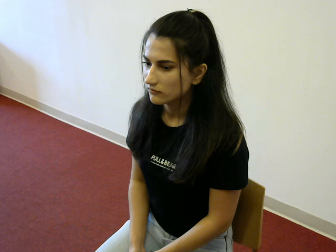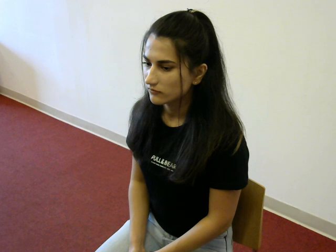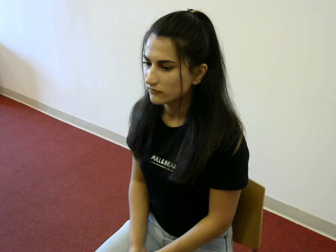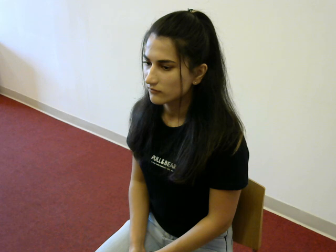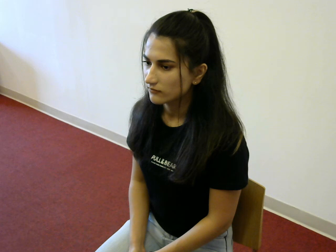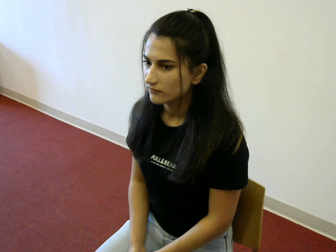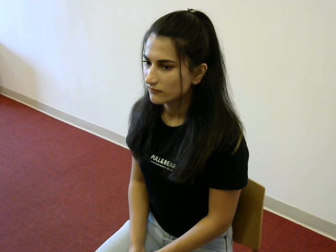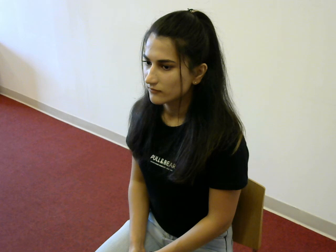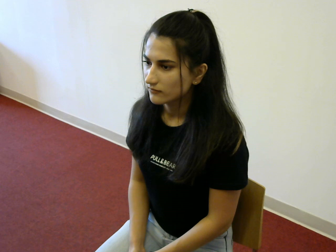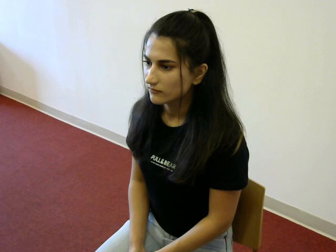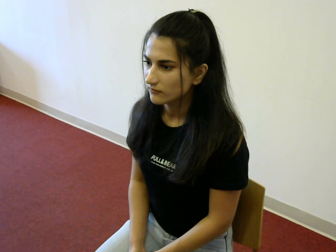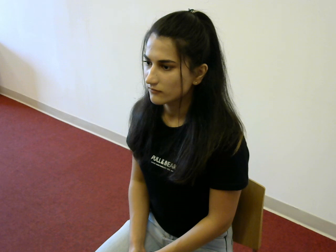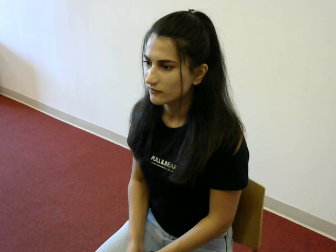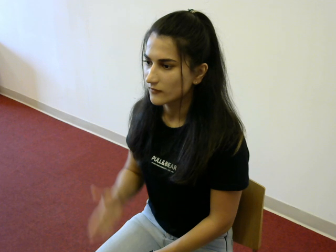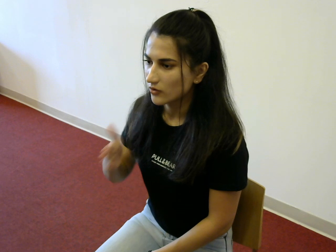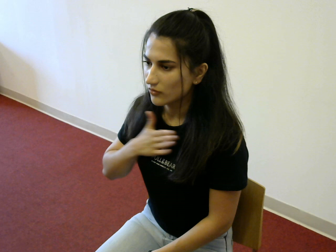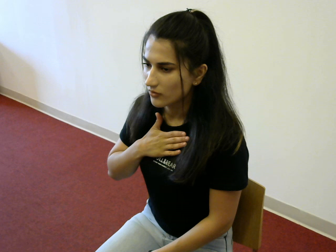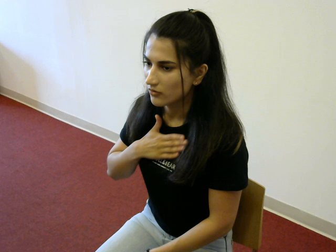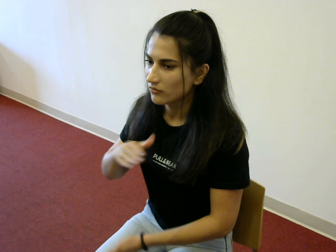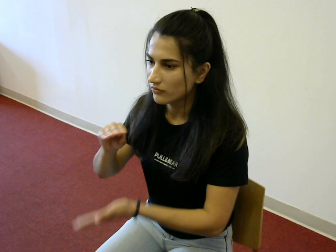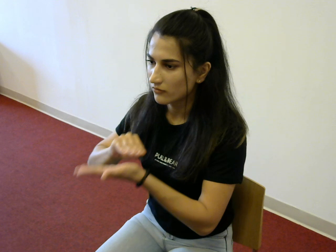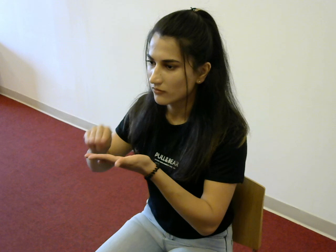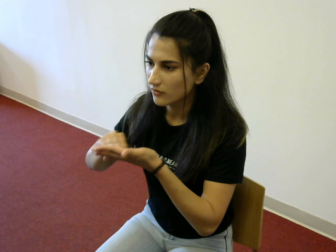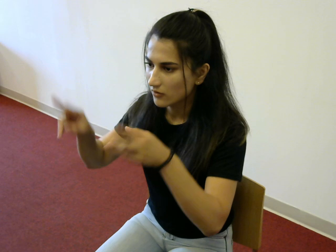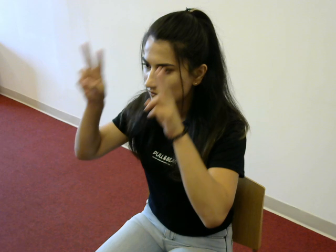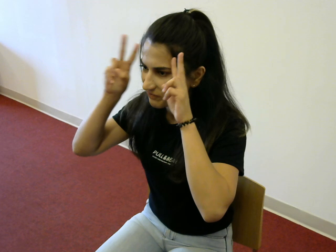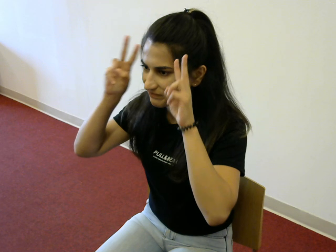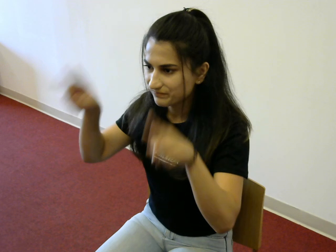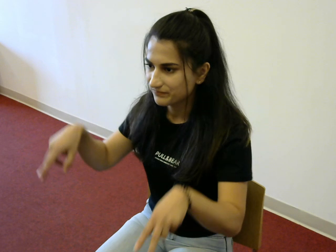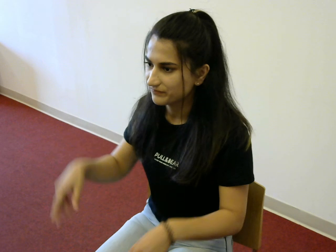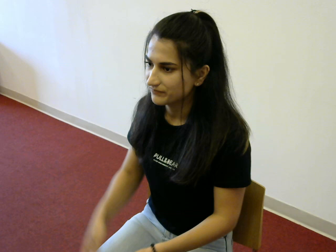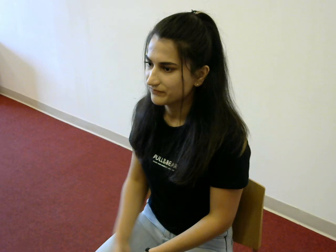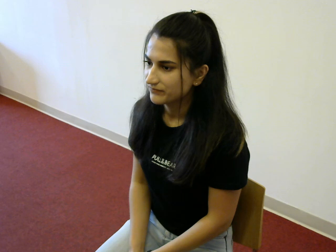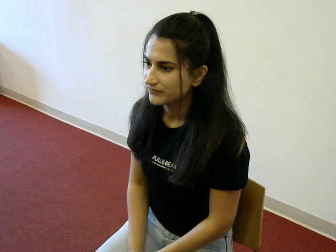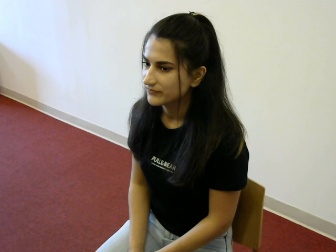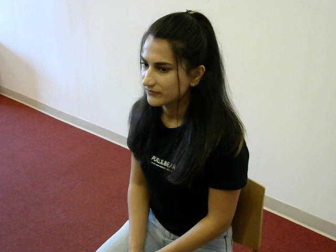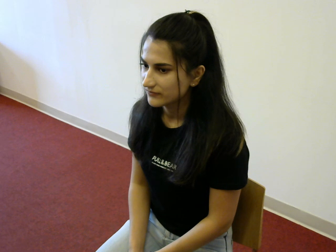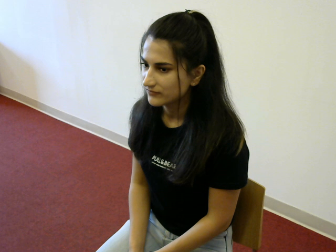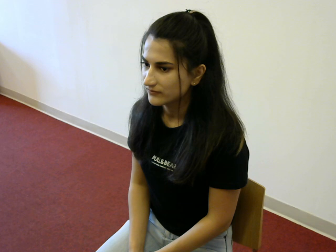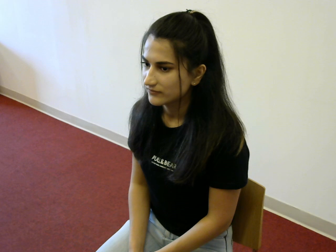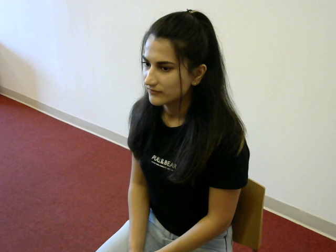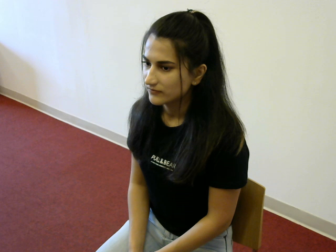Mən yaza bilmirəm